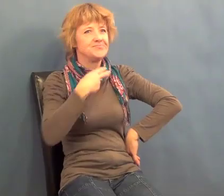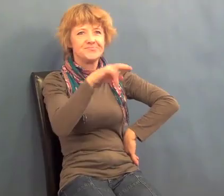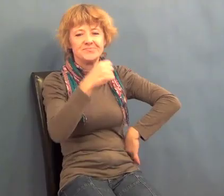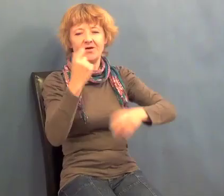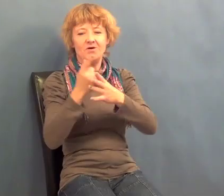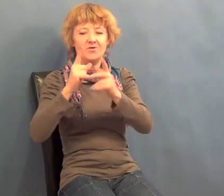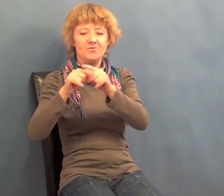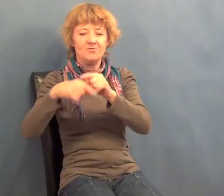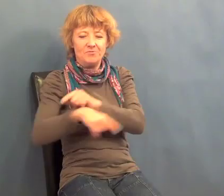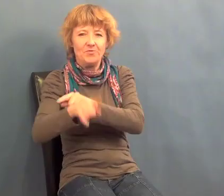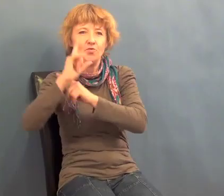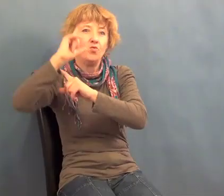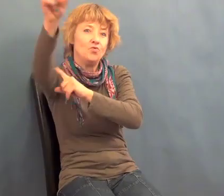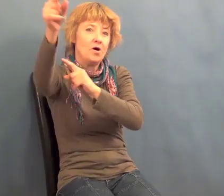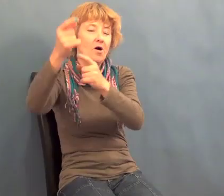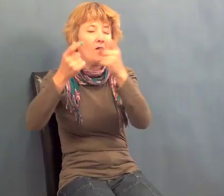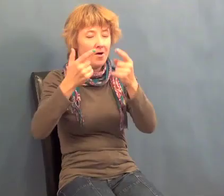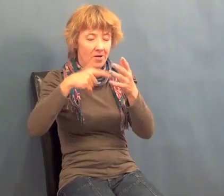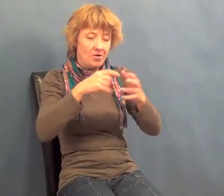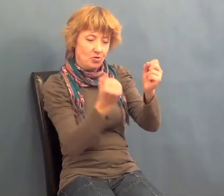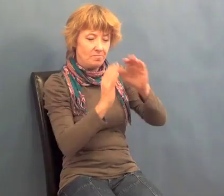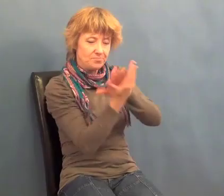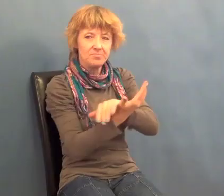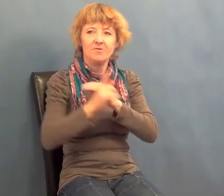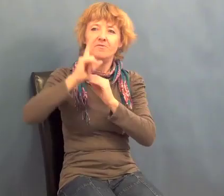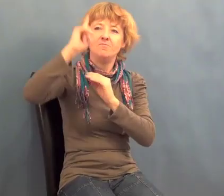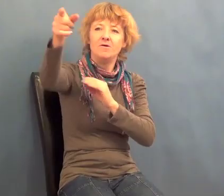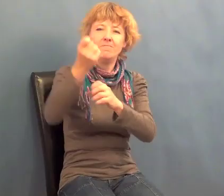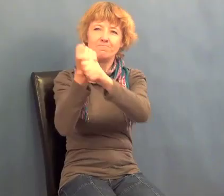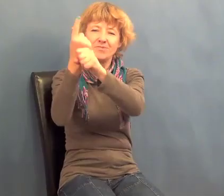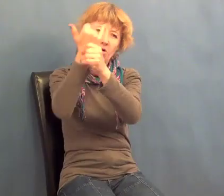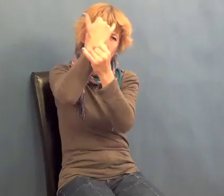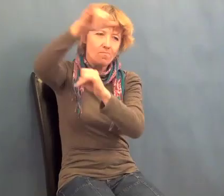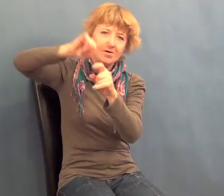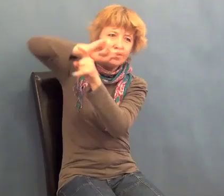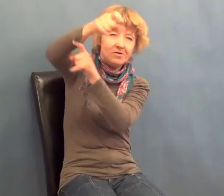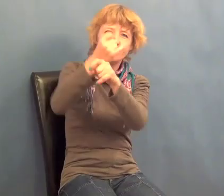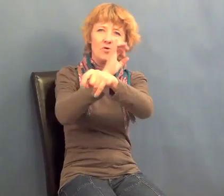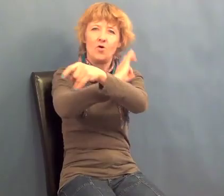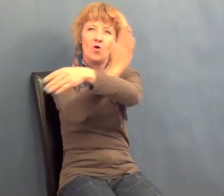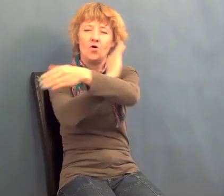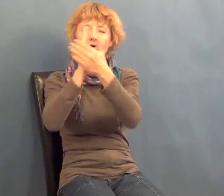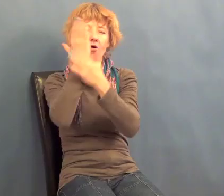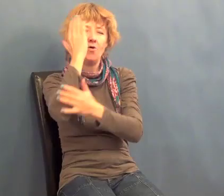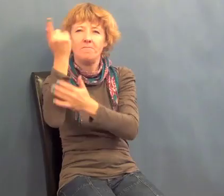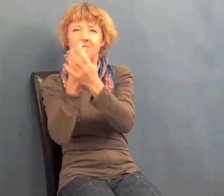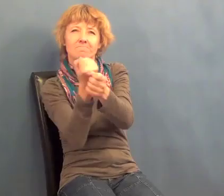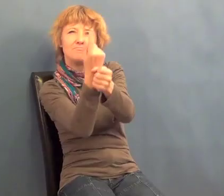Chłopiec uciekł w inne miejsce i tam też rzucał kamieniami.